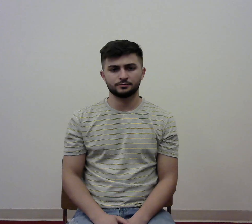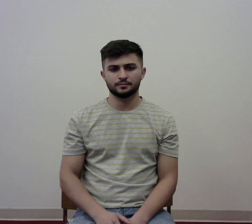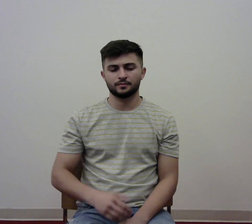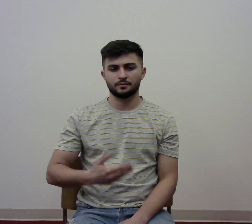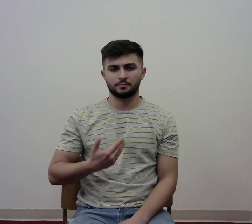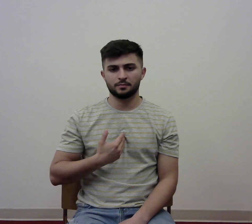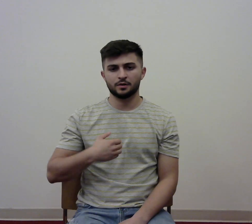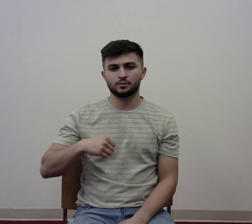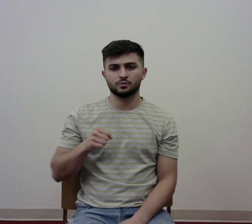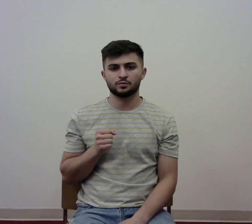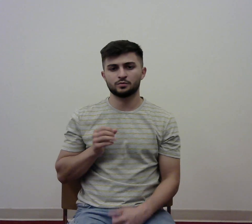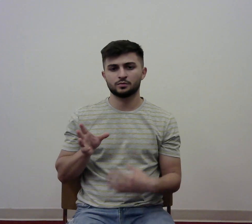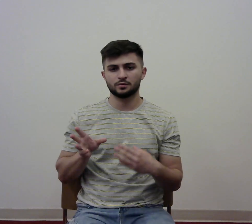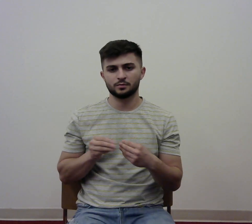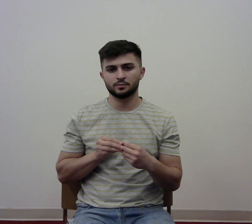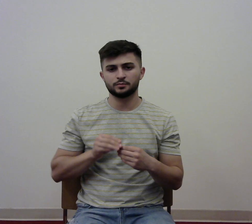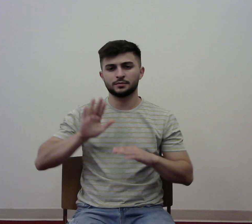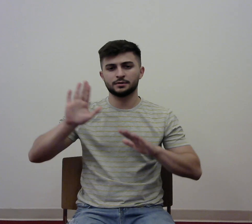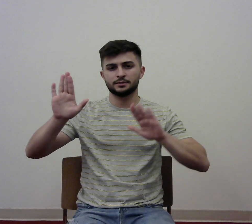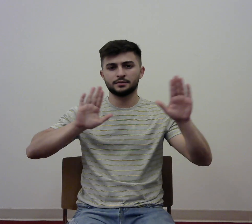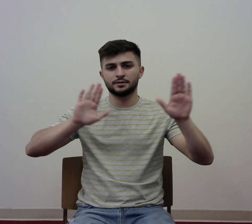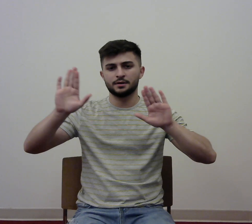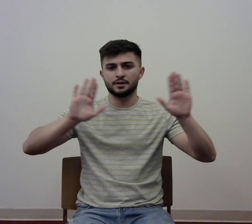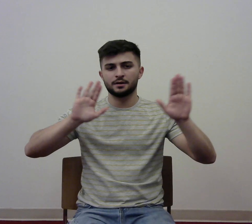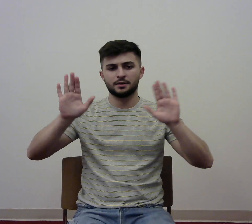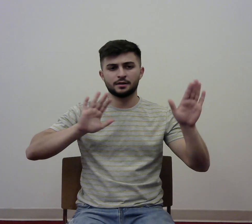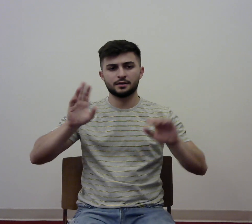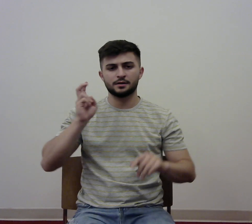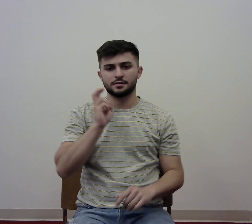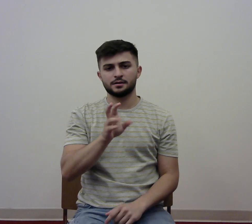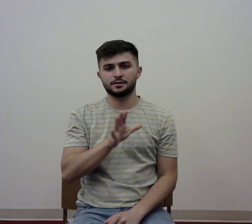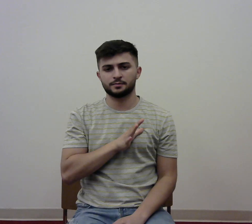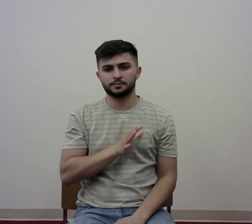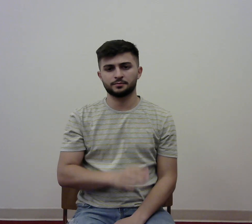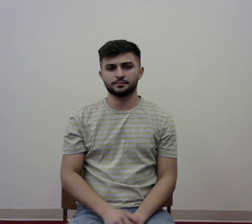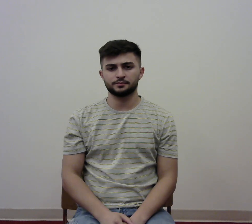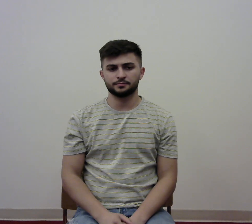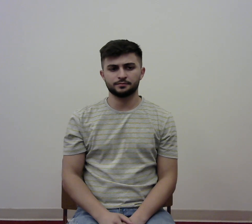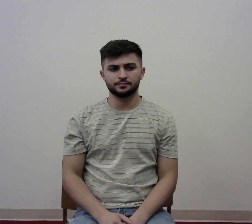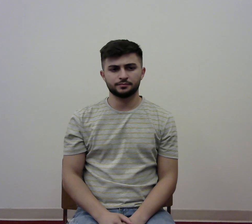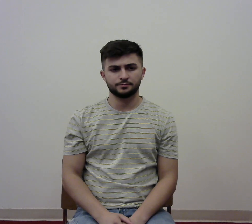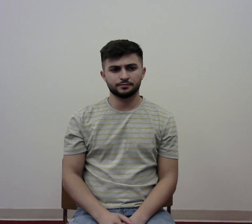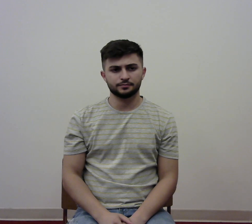Mənim dostumla sərgiyə getmişdim